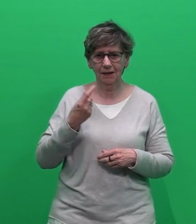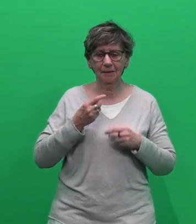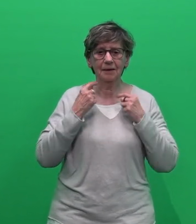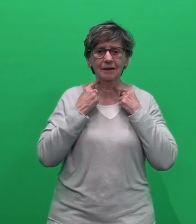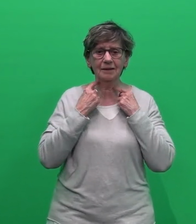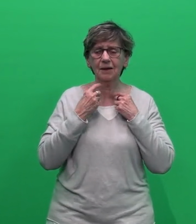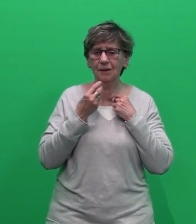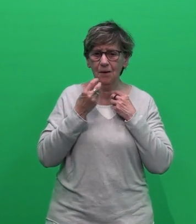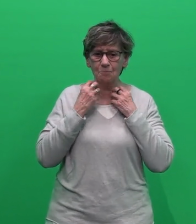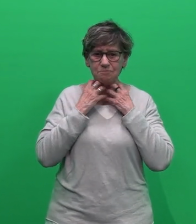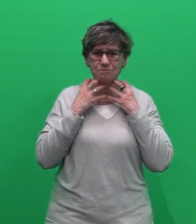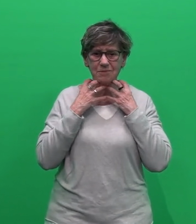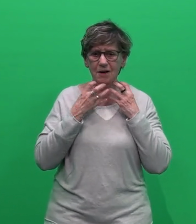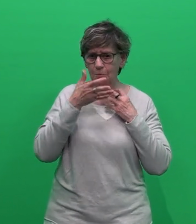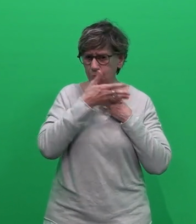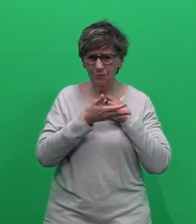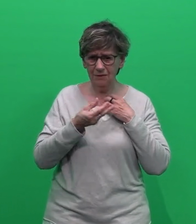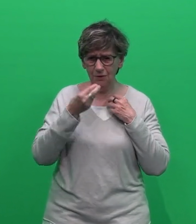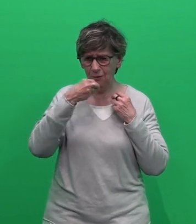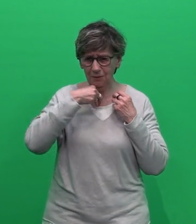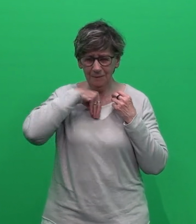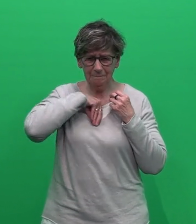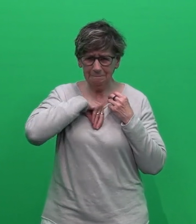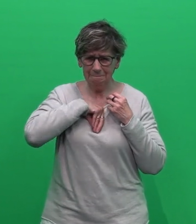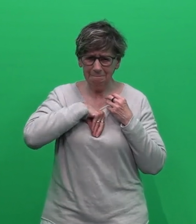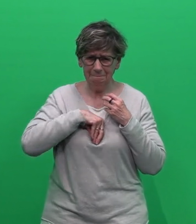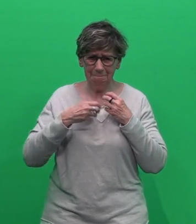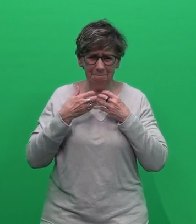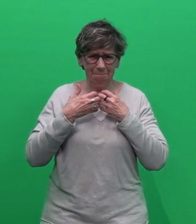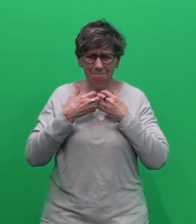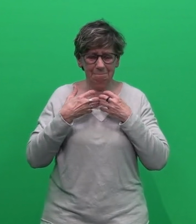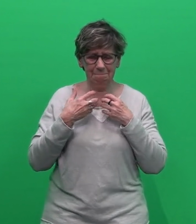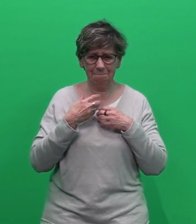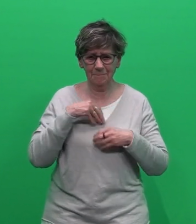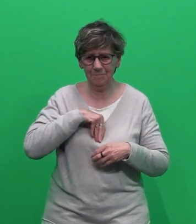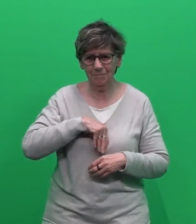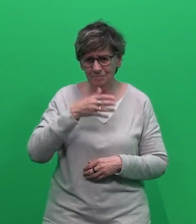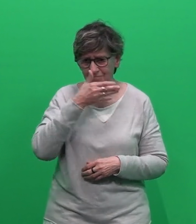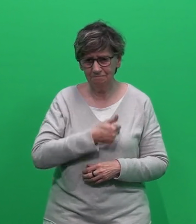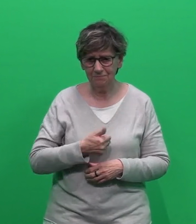Quan se m'ha inflat el coll no podia empassar.